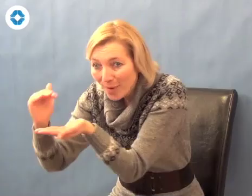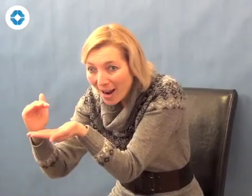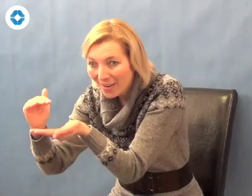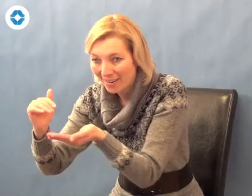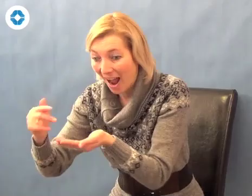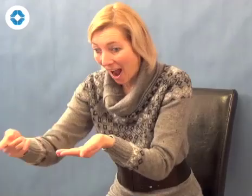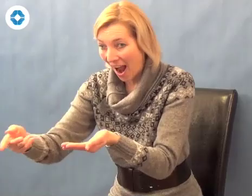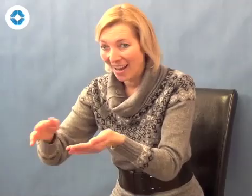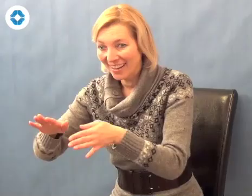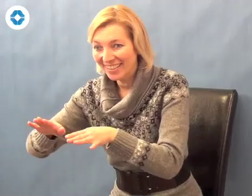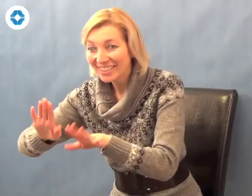O a tam dalej były również dzieci.